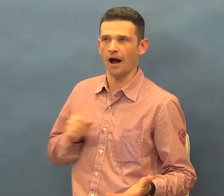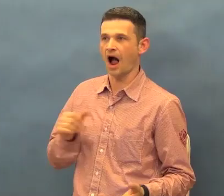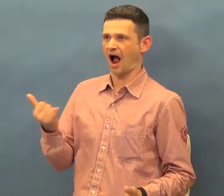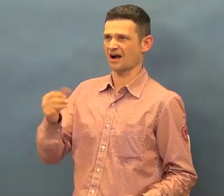Tak, to fajny język.